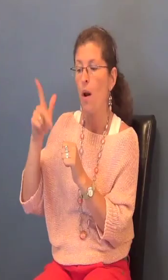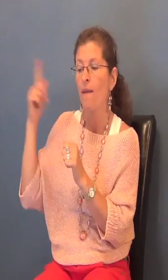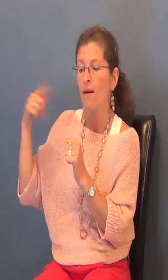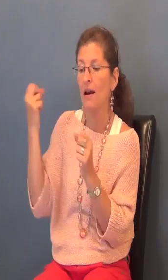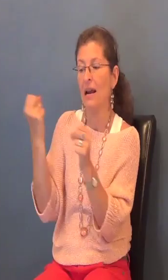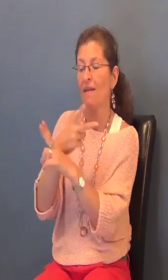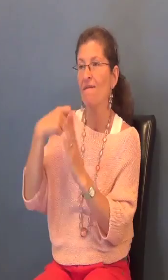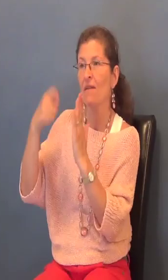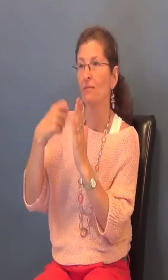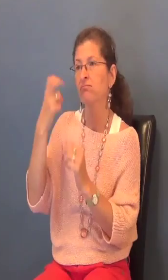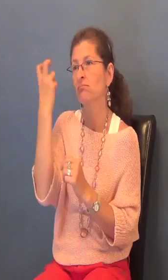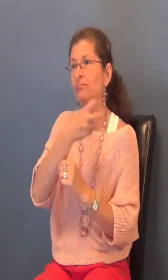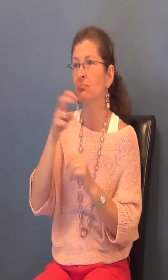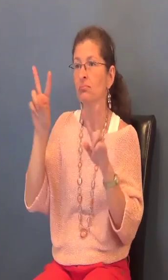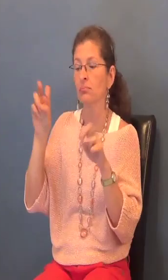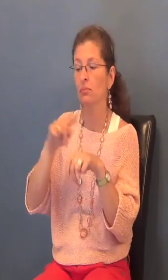Jest ładny film w kinie, ciekawy.